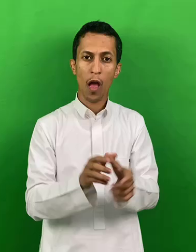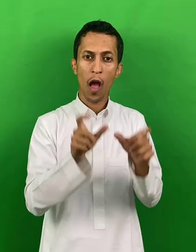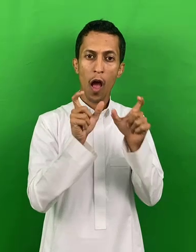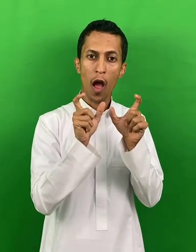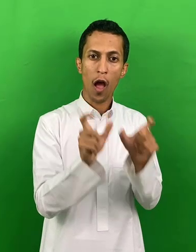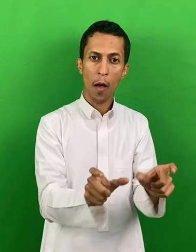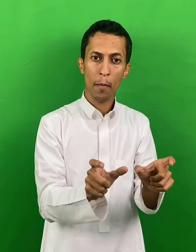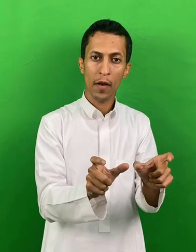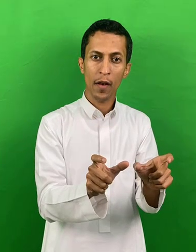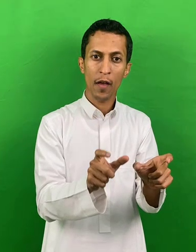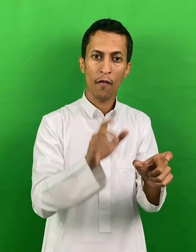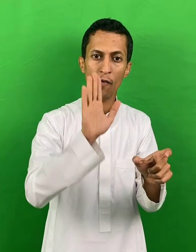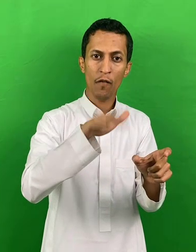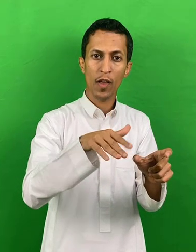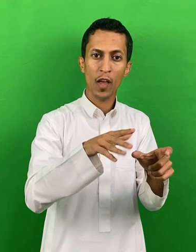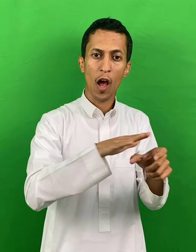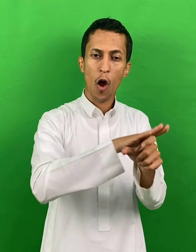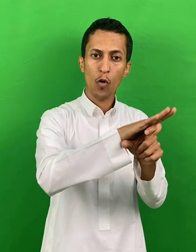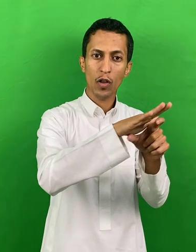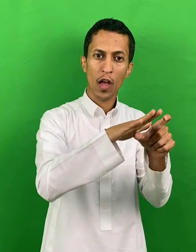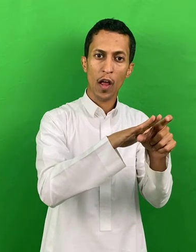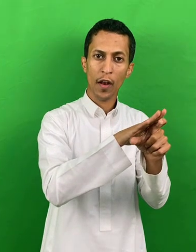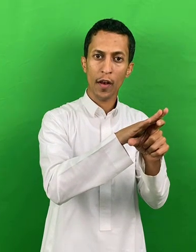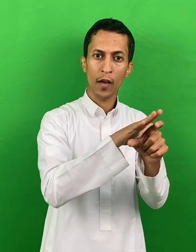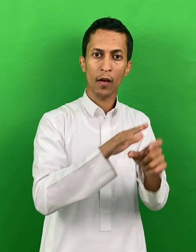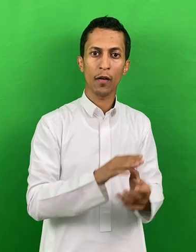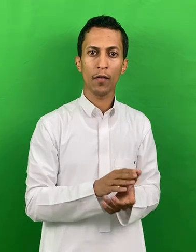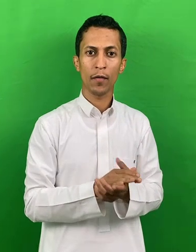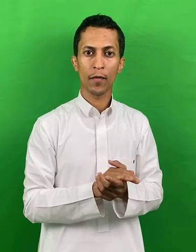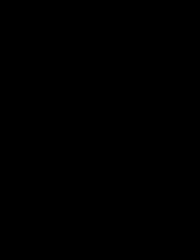آمنا في أوطاننا